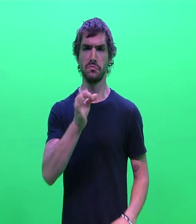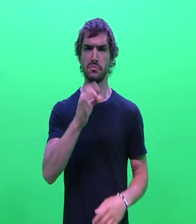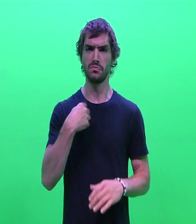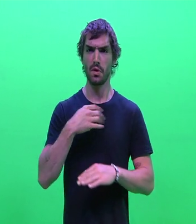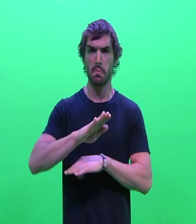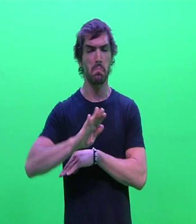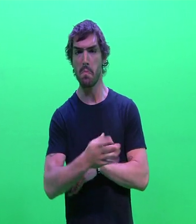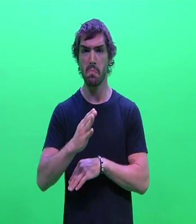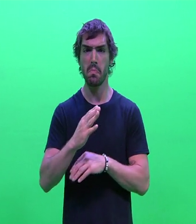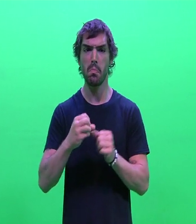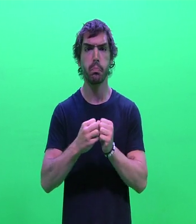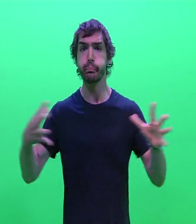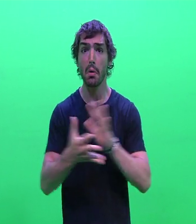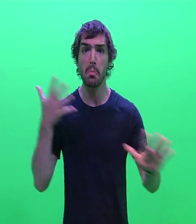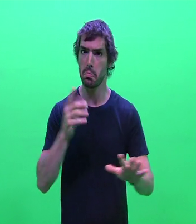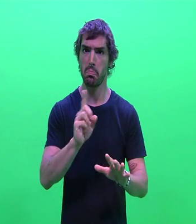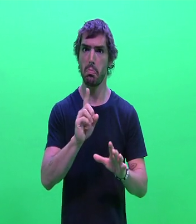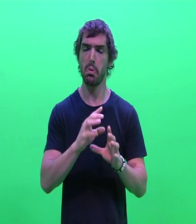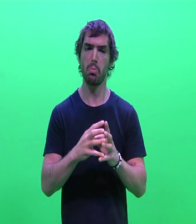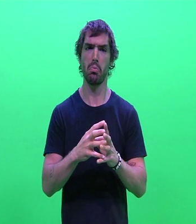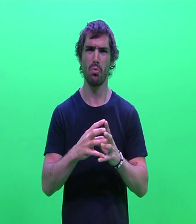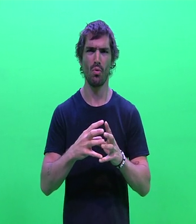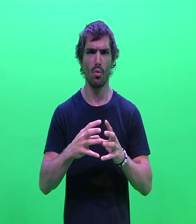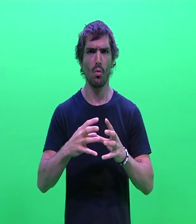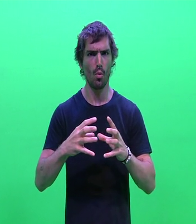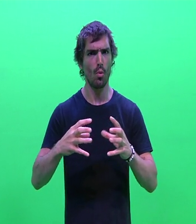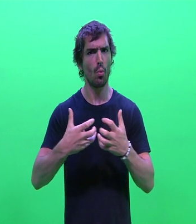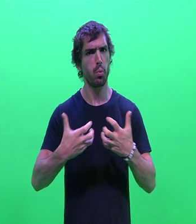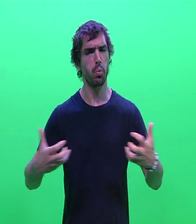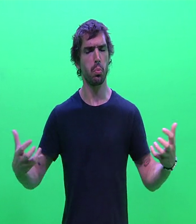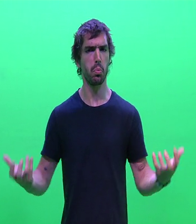Sí, em vaig torçar el peu, però no se'm va inflar ràpidament, va trigar una estona a inflar-se.